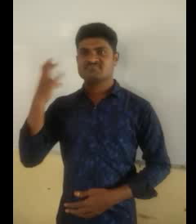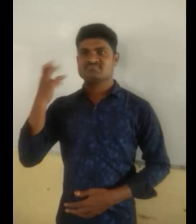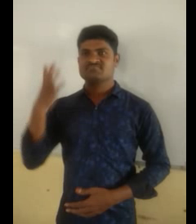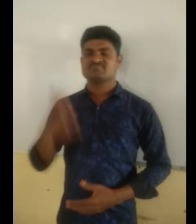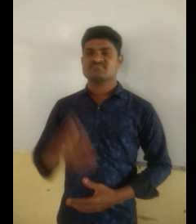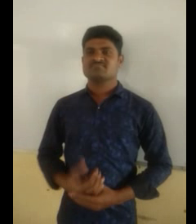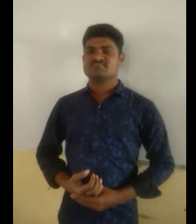i am so sorry to hear that